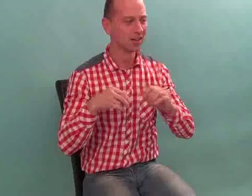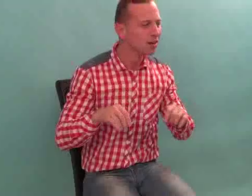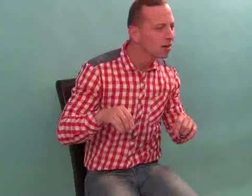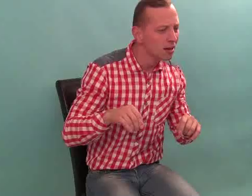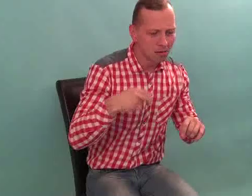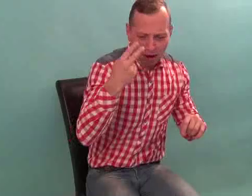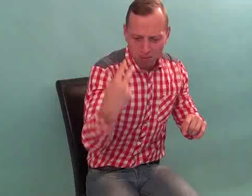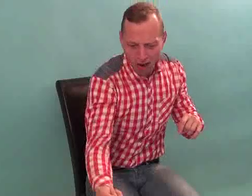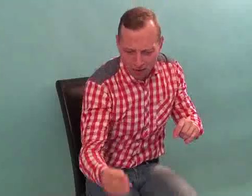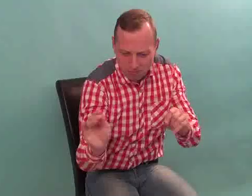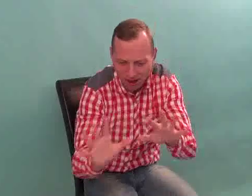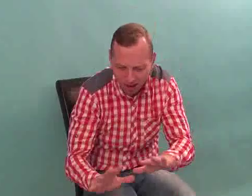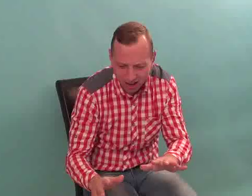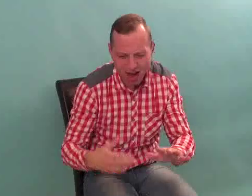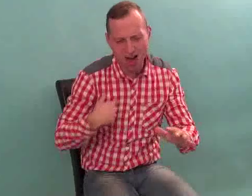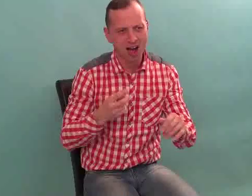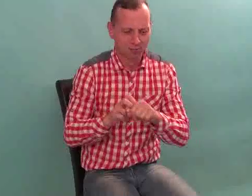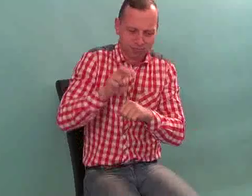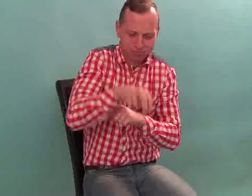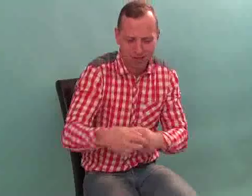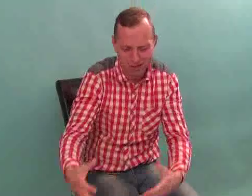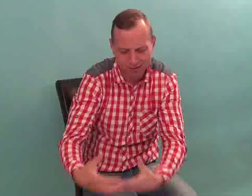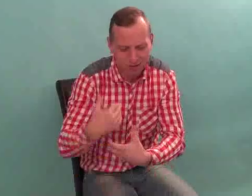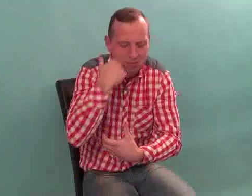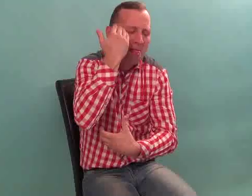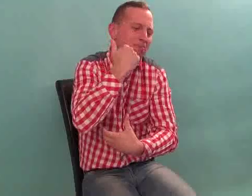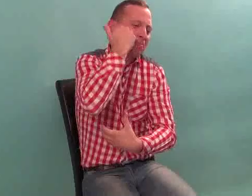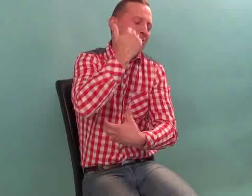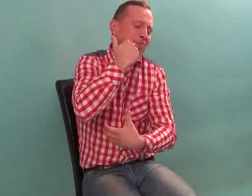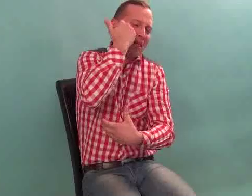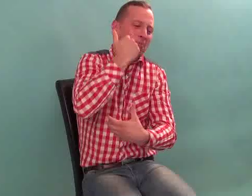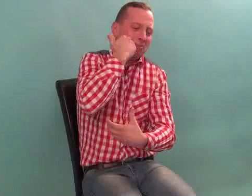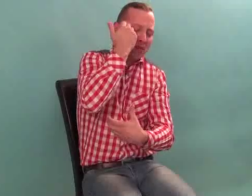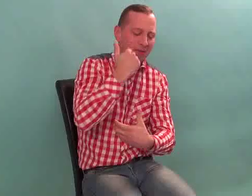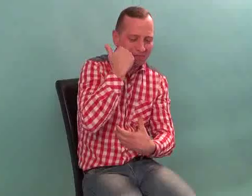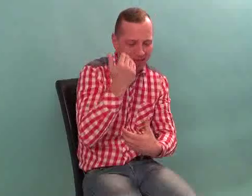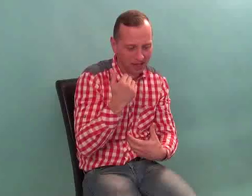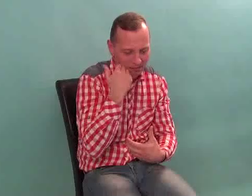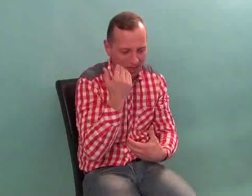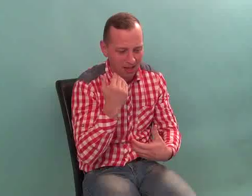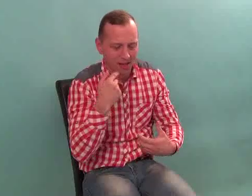Pies wypadł, słoik pękł, chłopak za nim wyskoczył i wziął psa na ręce, a on zaczął lizać go po buzi.